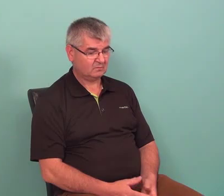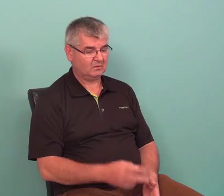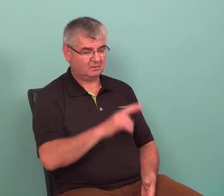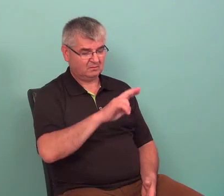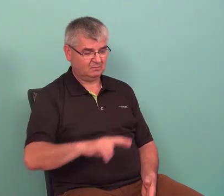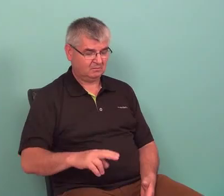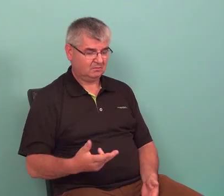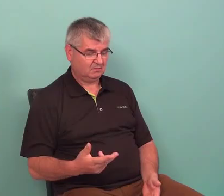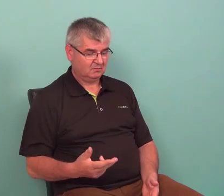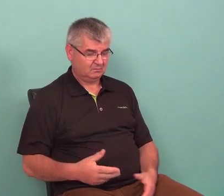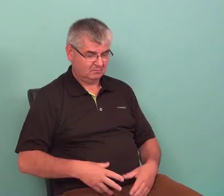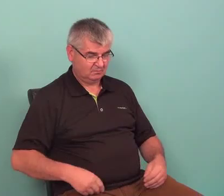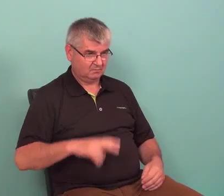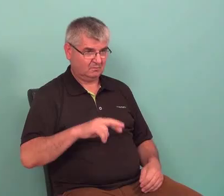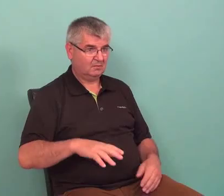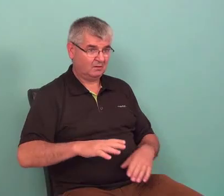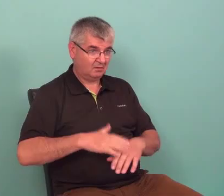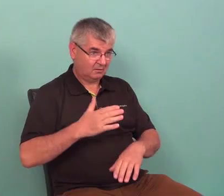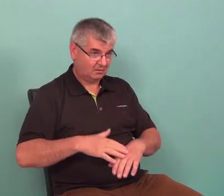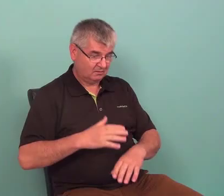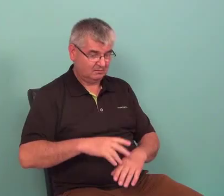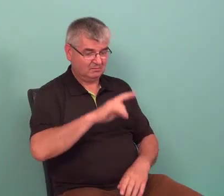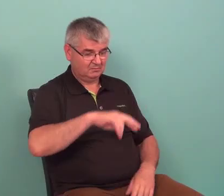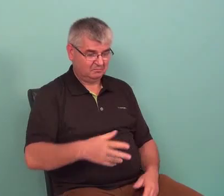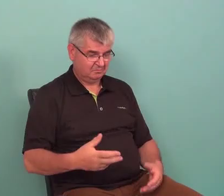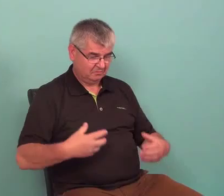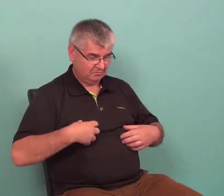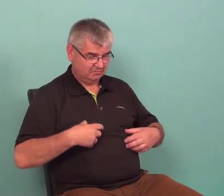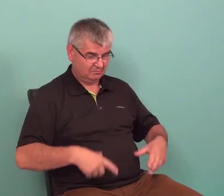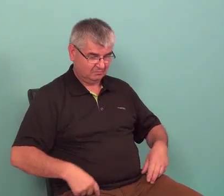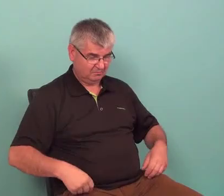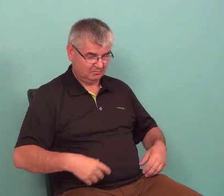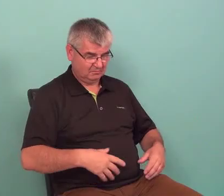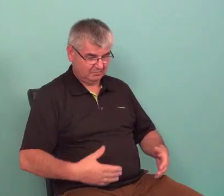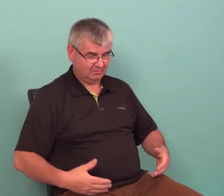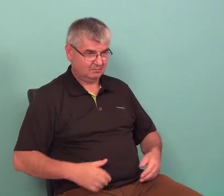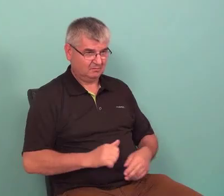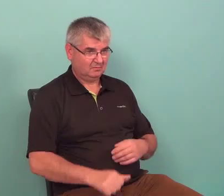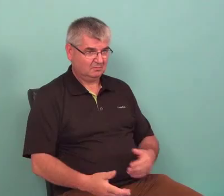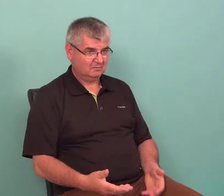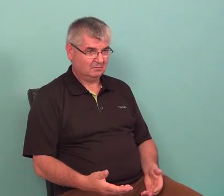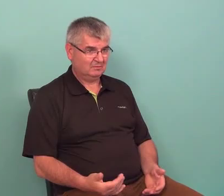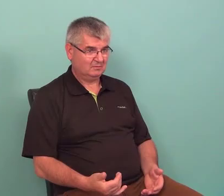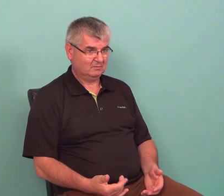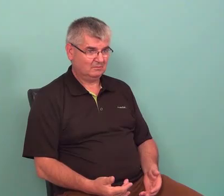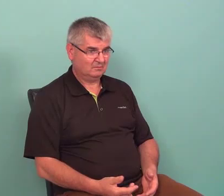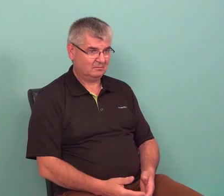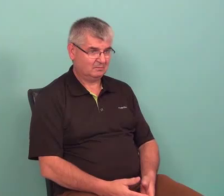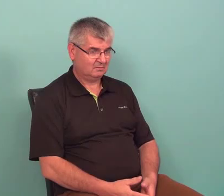Znak zakazu jest, czyli nie wolno mieć majtek oraz stroju kąpielowego, trzeba być gołym. Jest coś takiego?